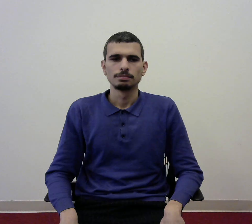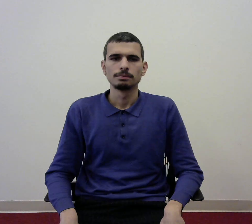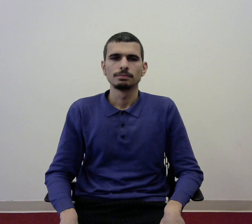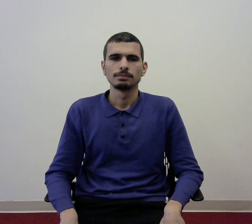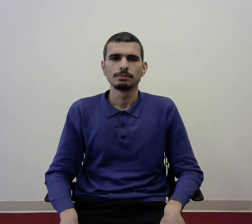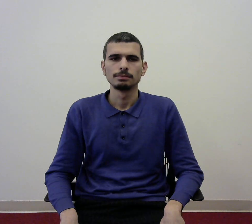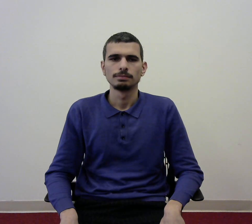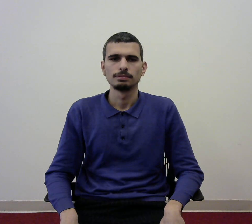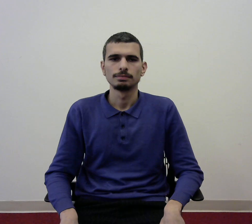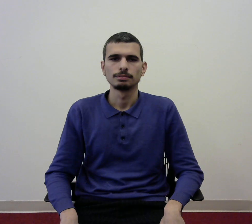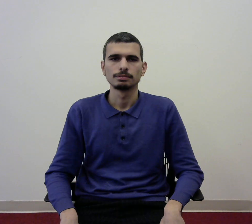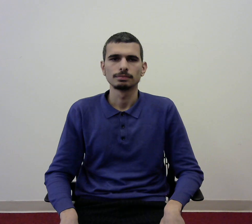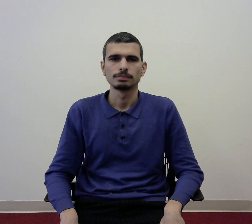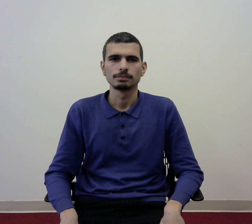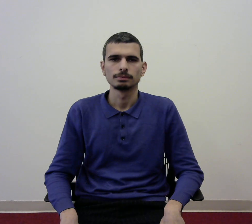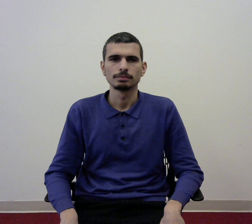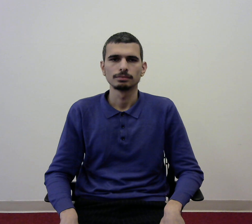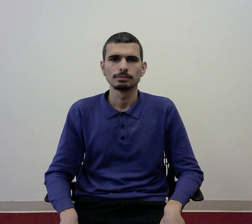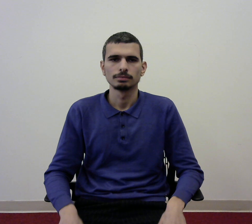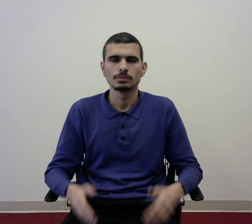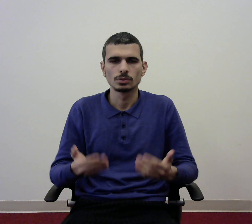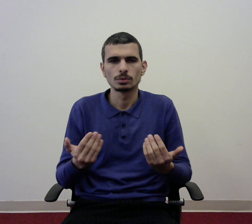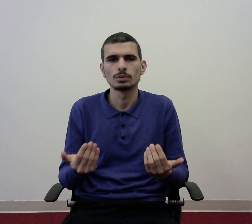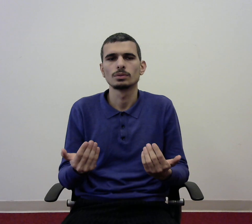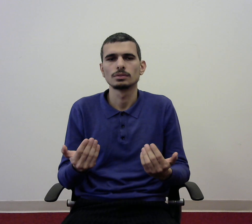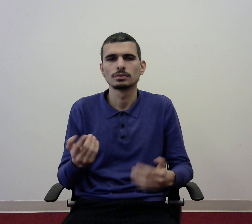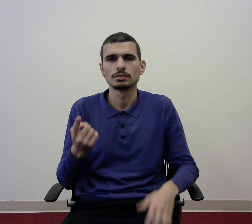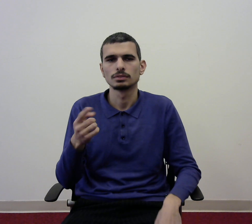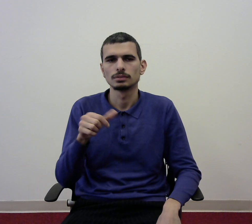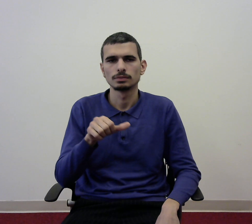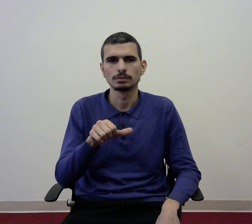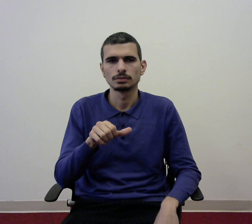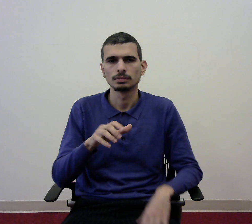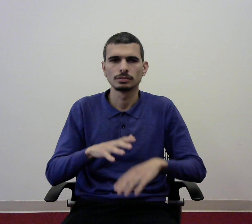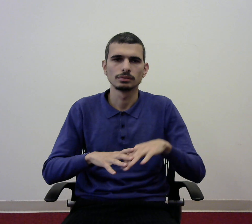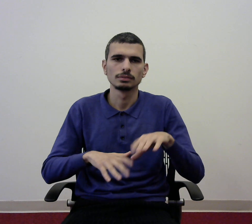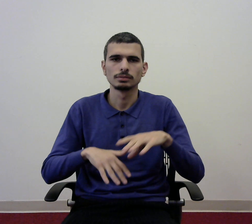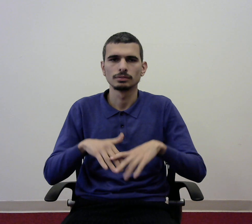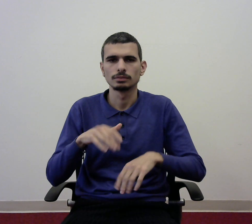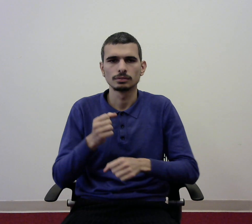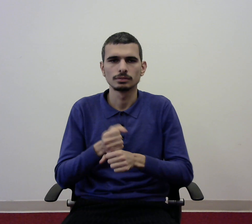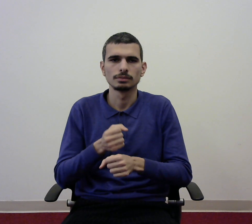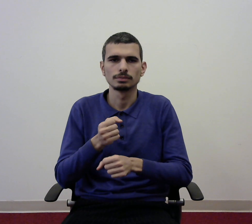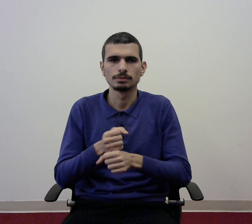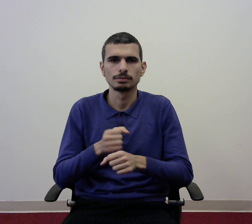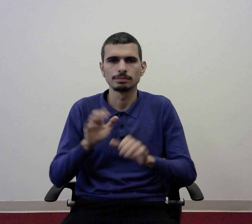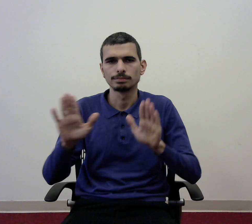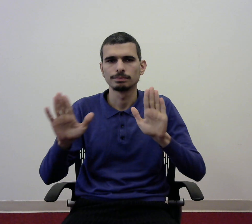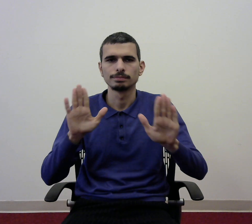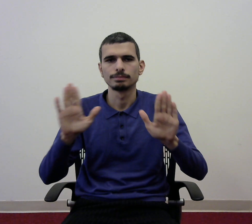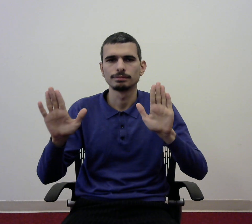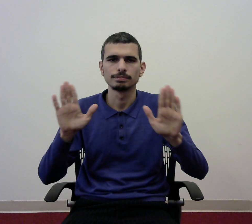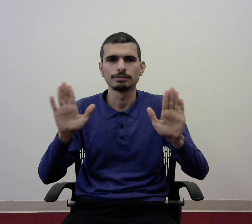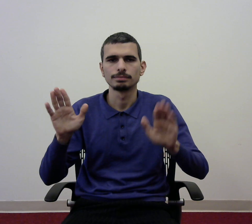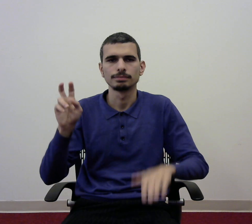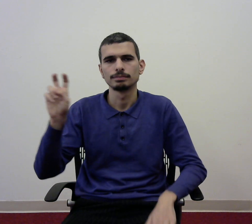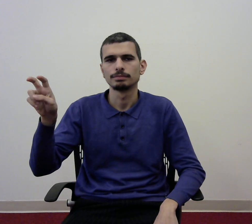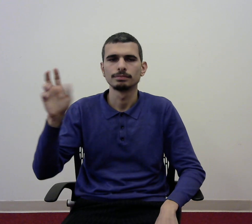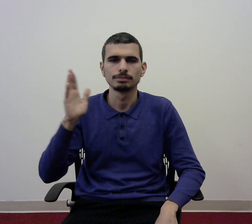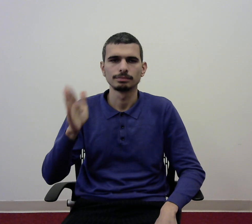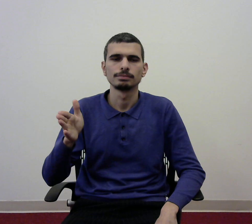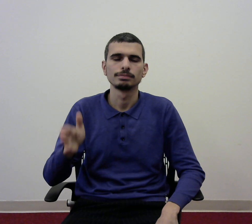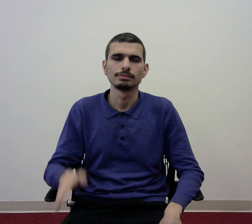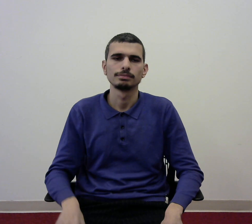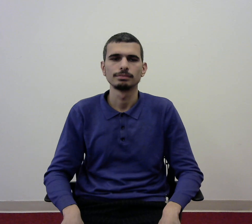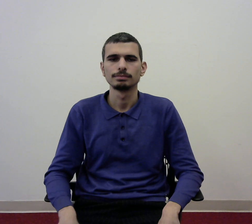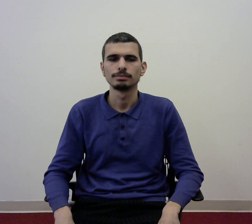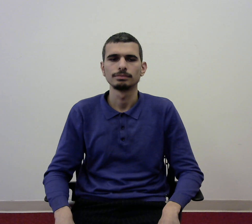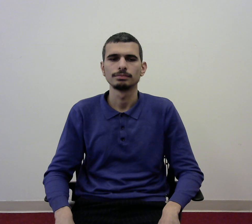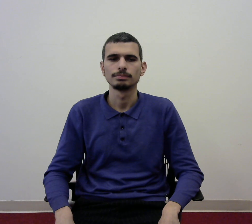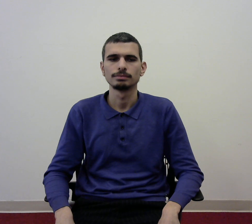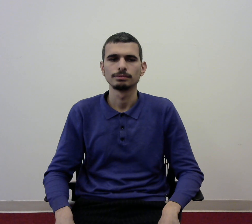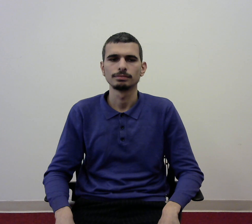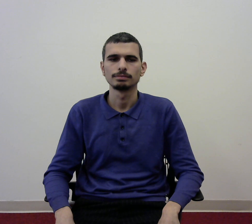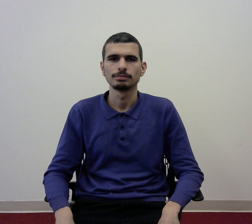Bu həftə əl işləri sərgisinə gedəcəm